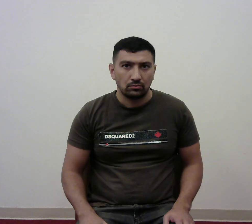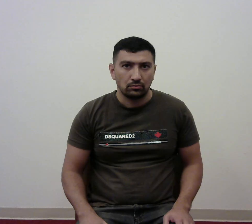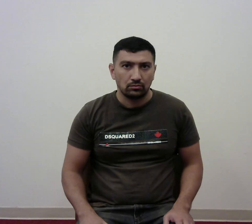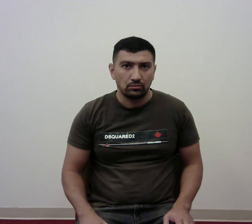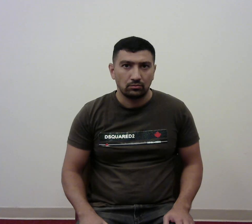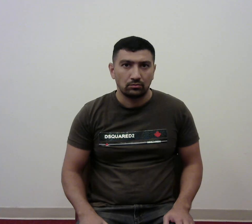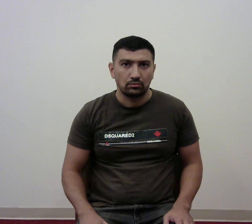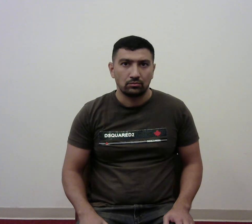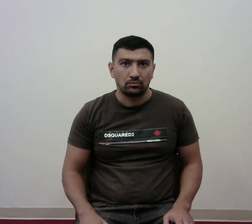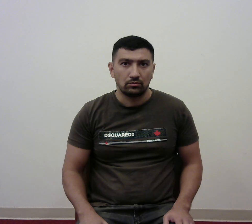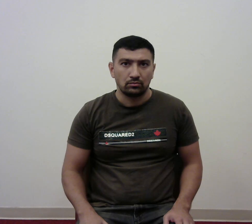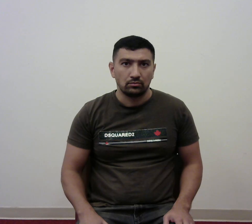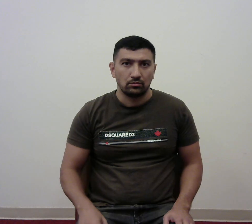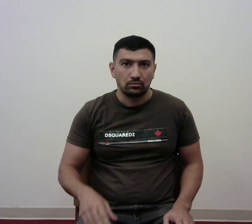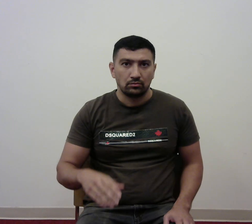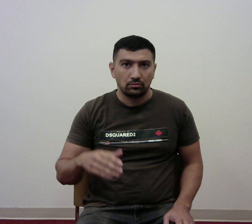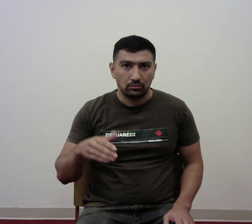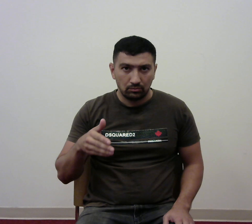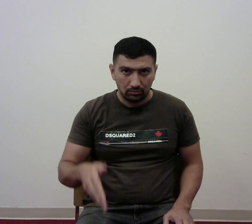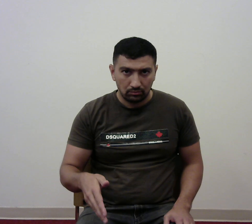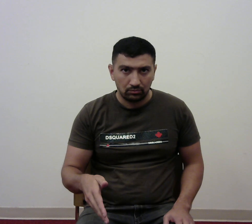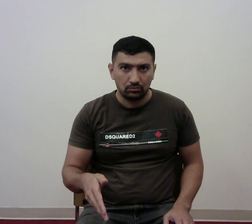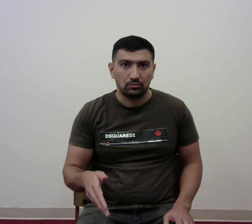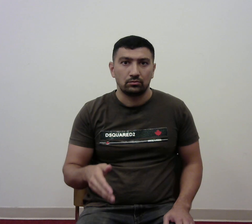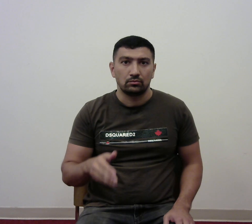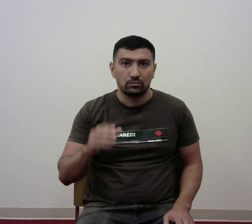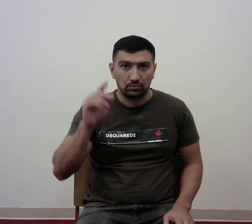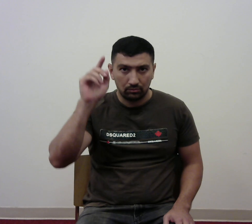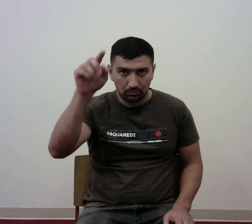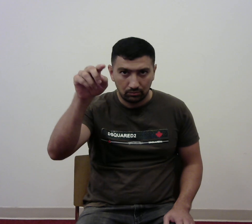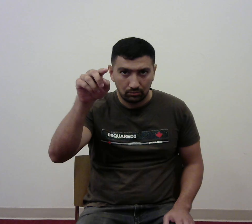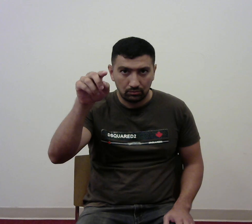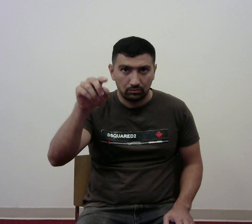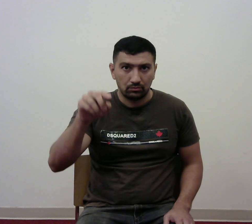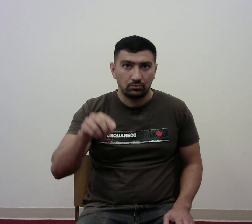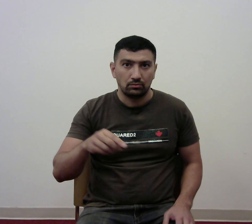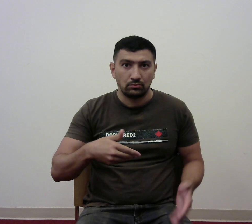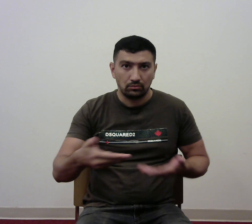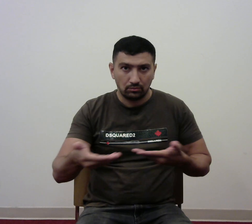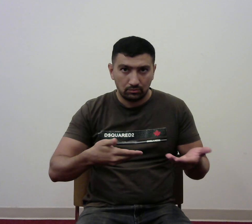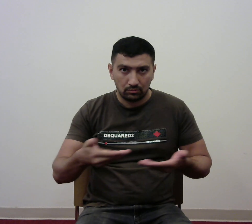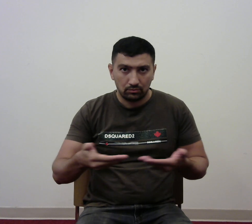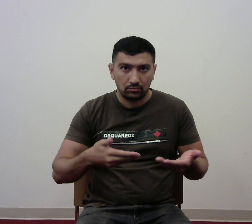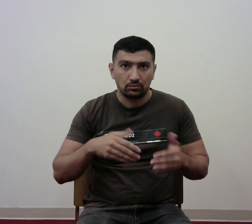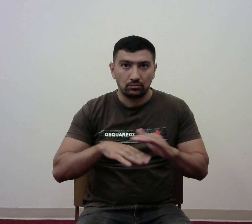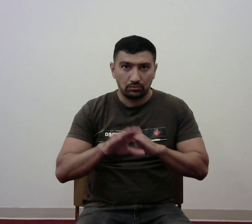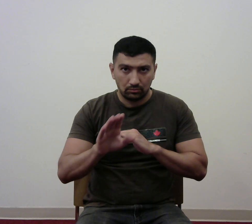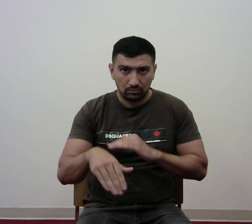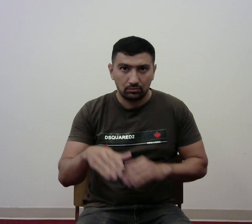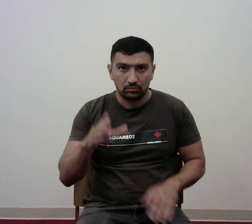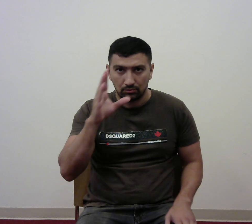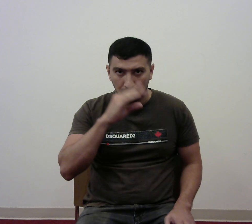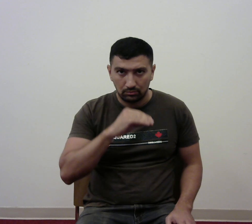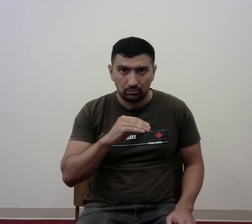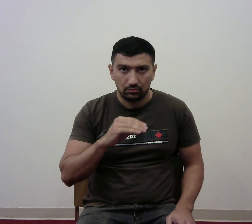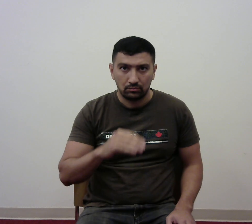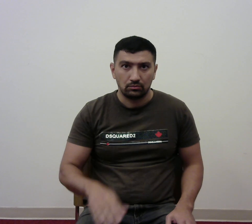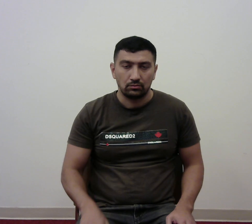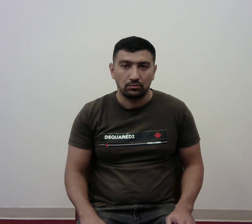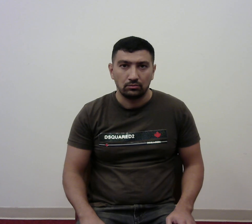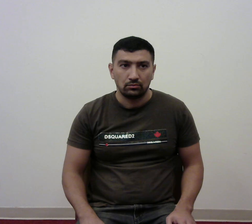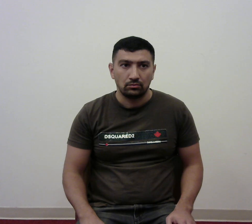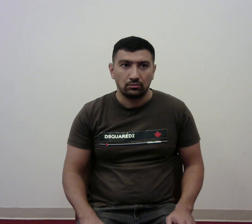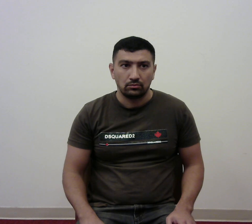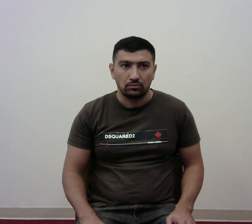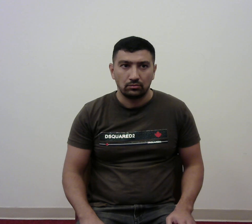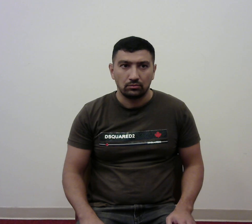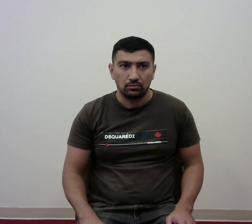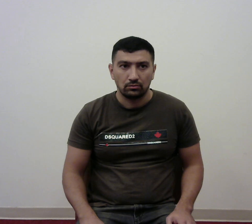Burdan ora piyada gedə bilərəmmi?